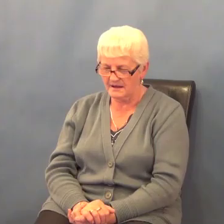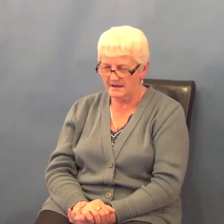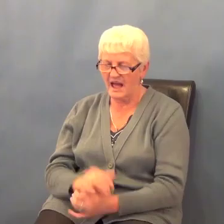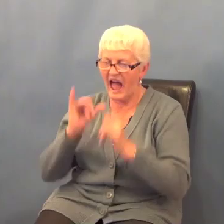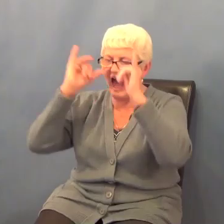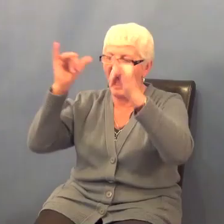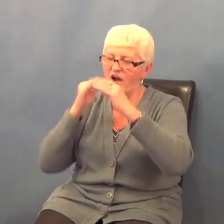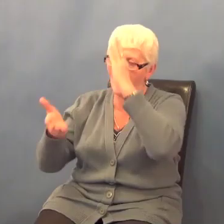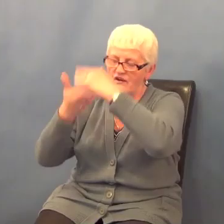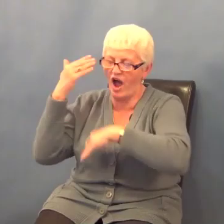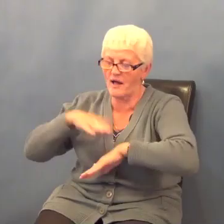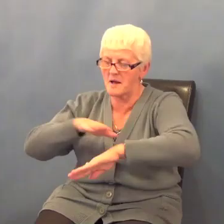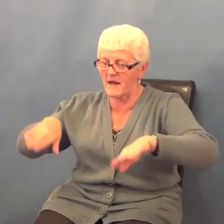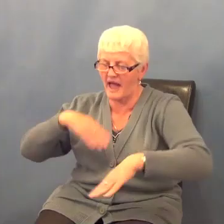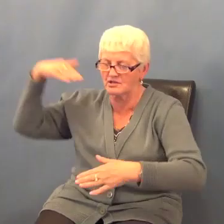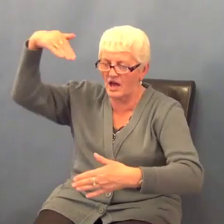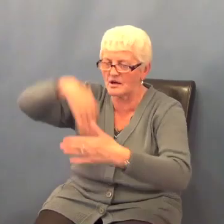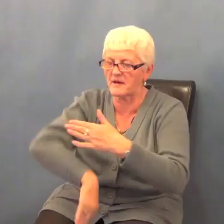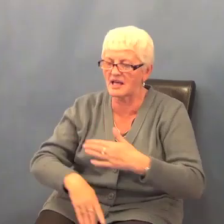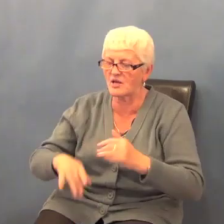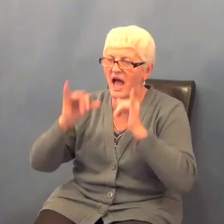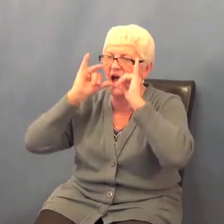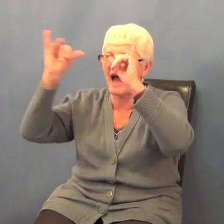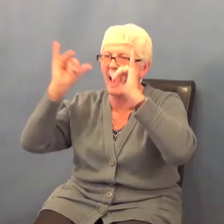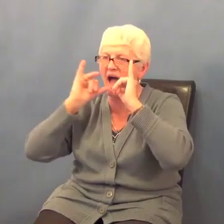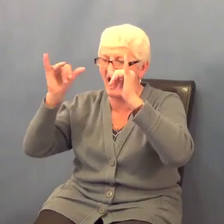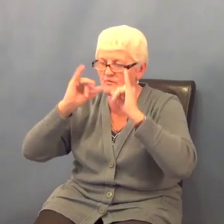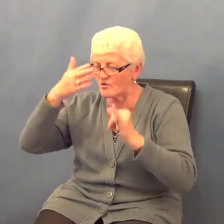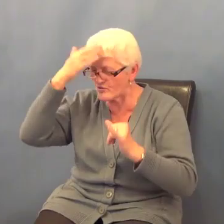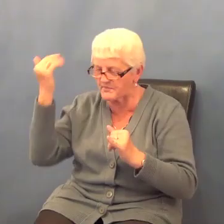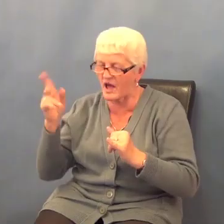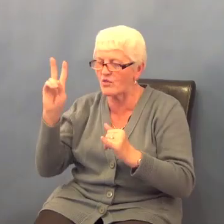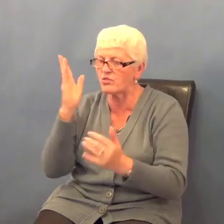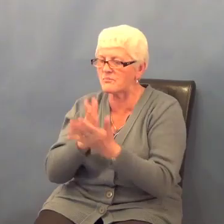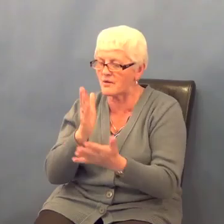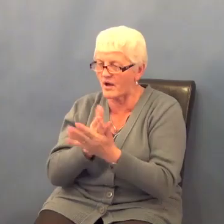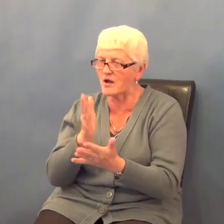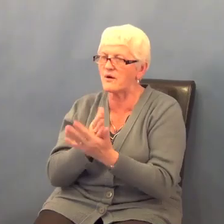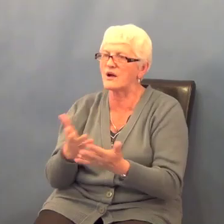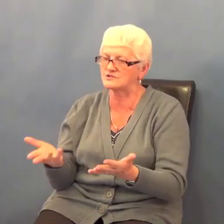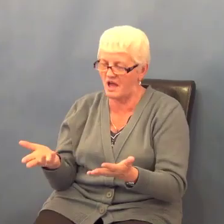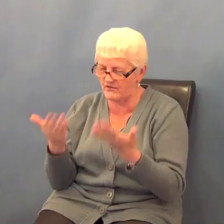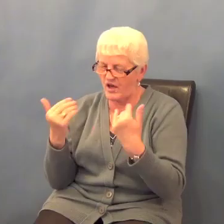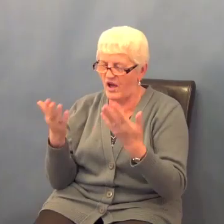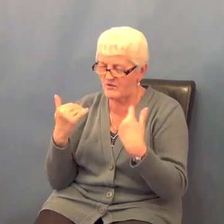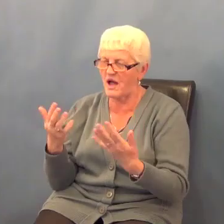Ktoś krzyczy topiąc się na basenie, ta osoba nie umie pływać i potrzebuje pomocy.